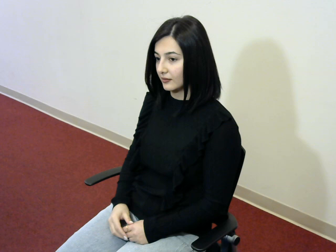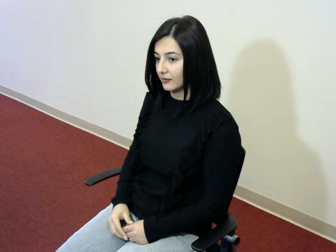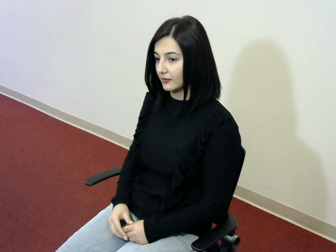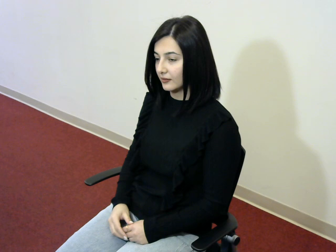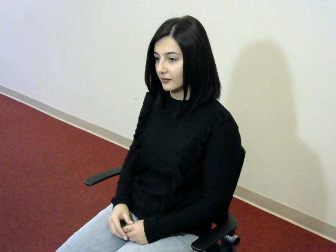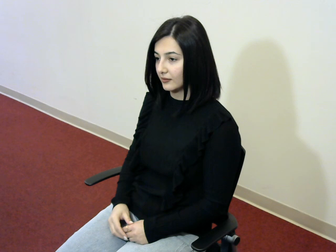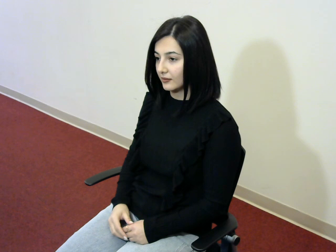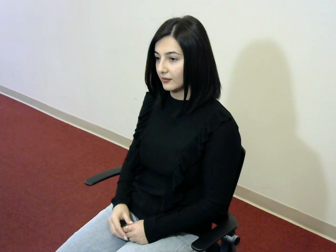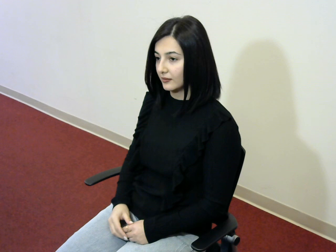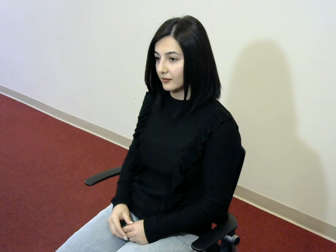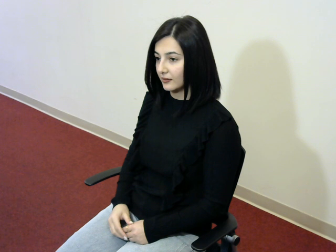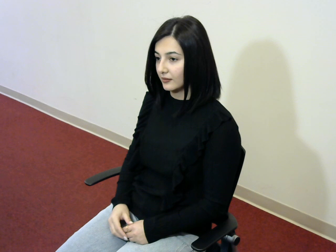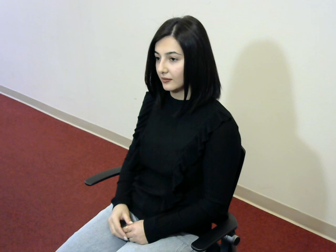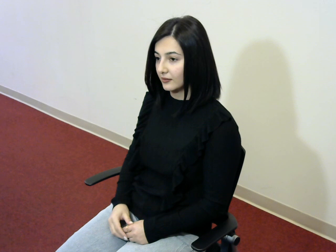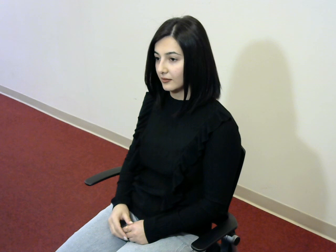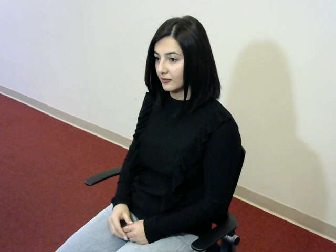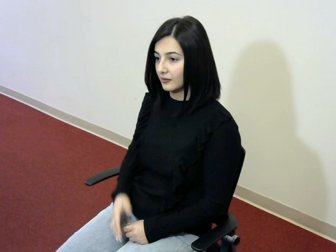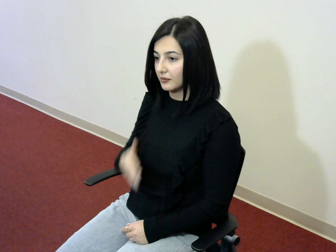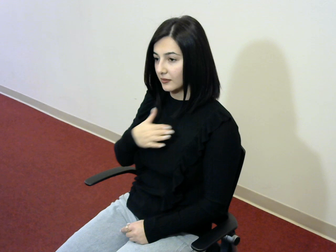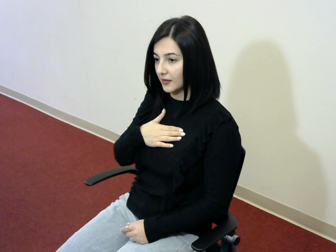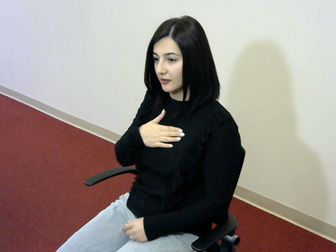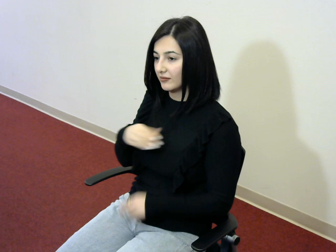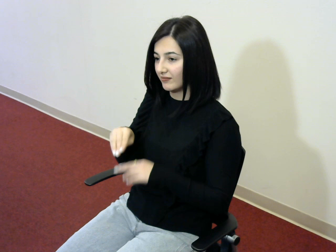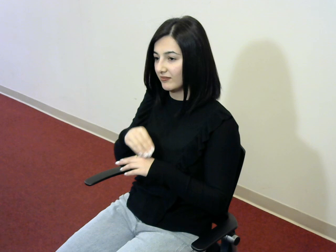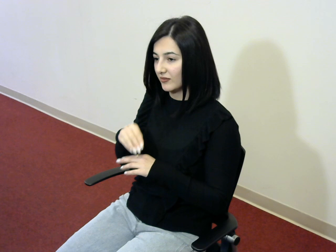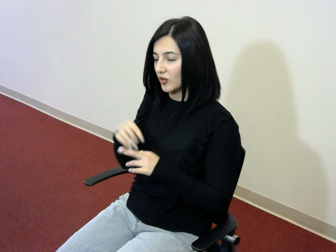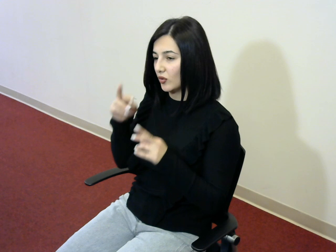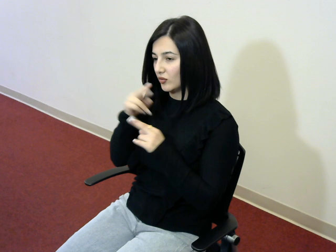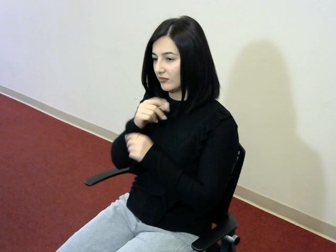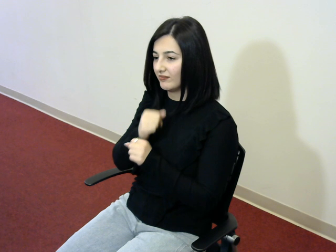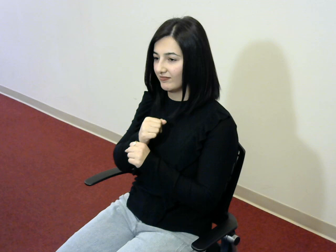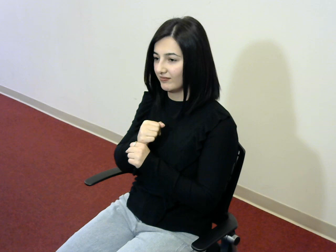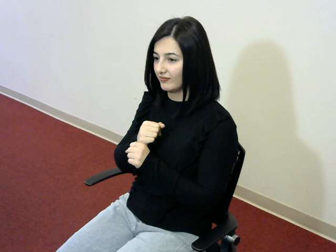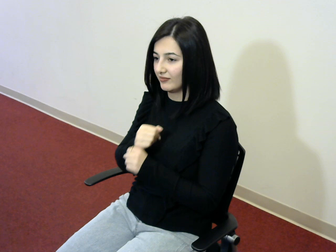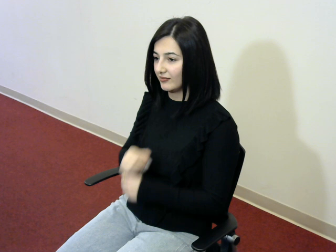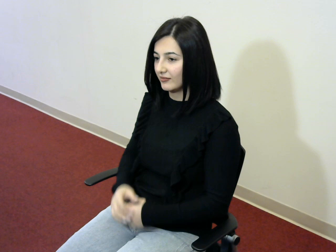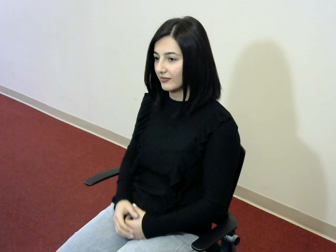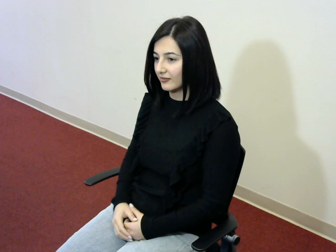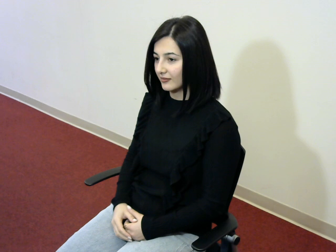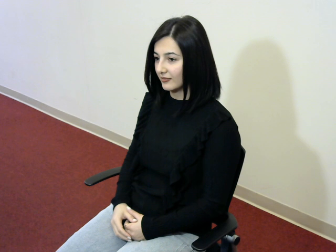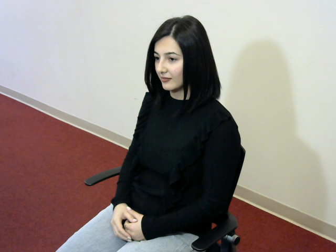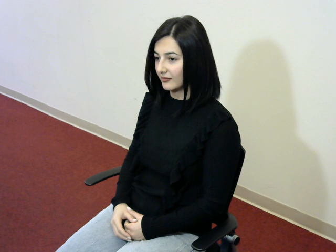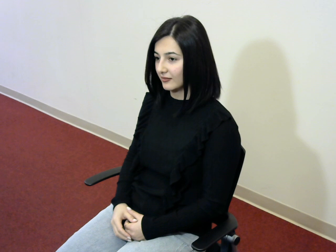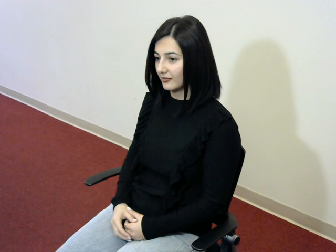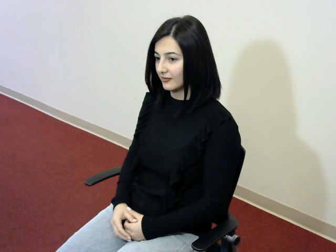Mənim həyat yoldaşım səhv edib